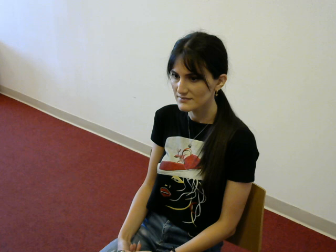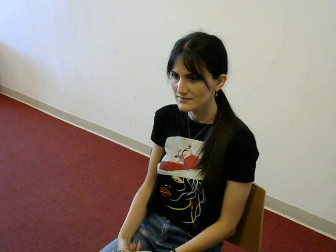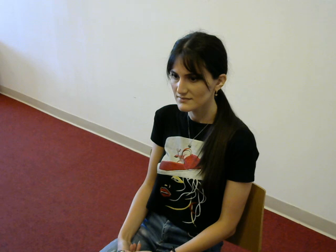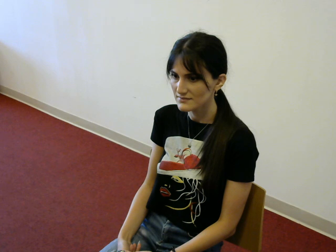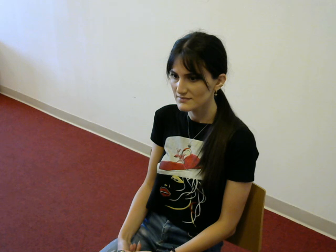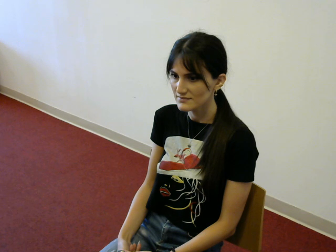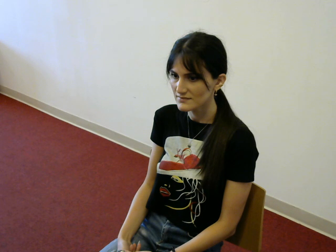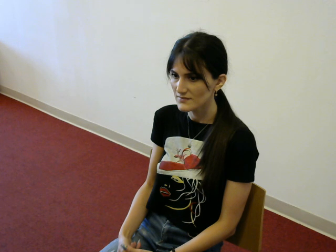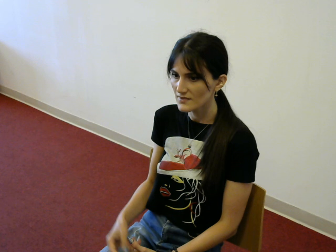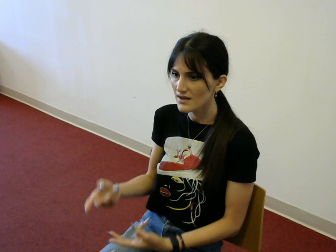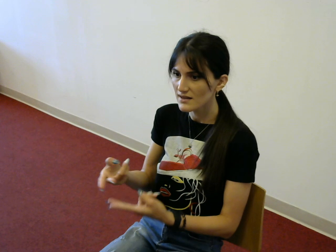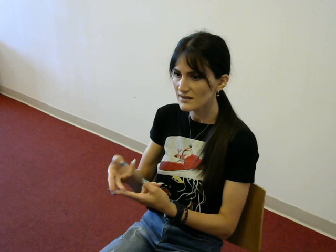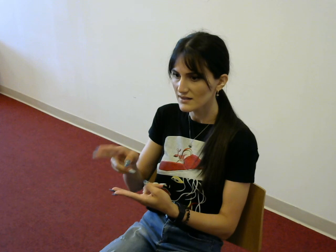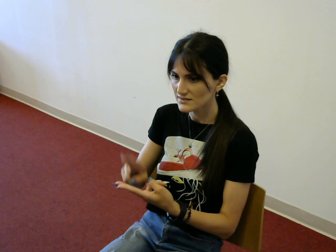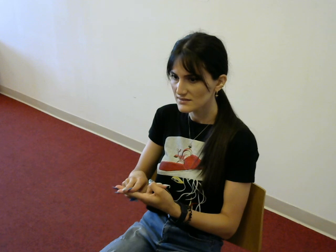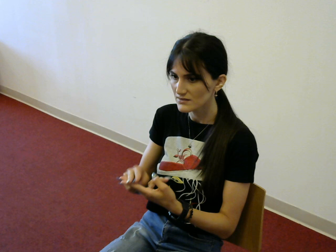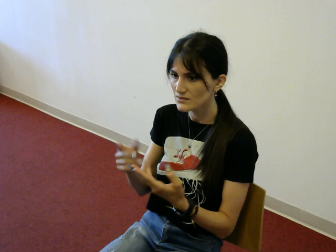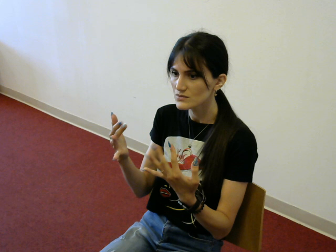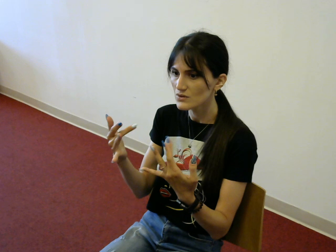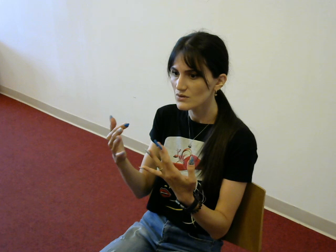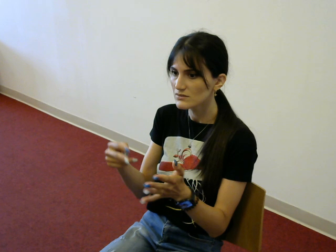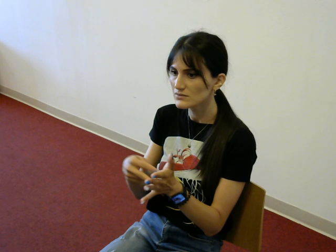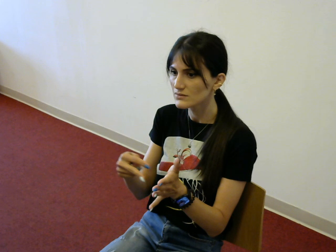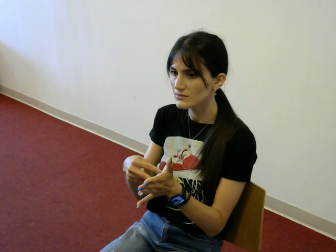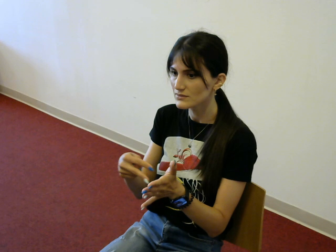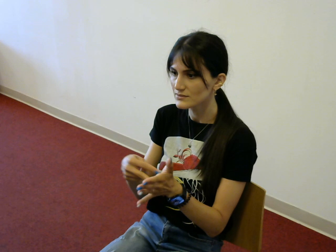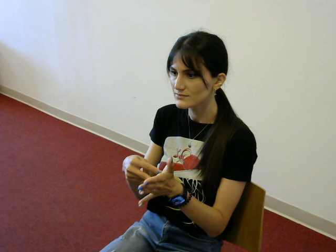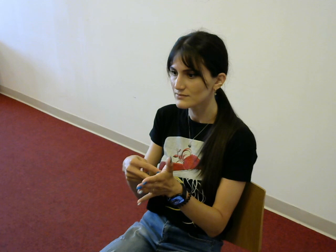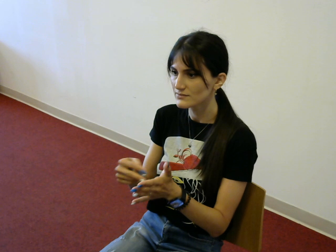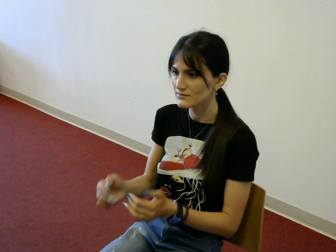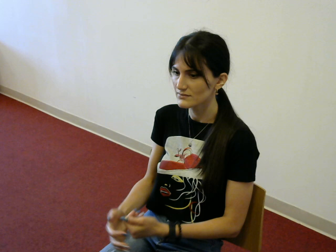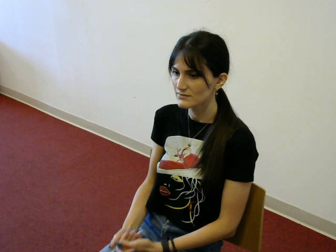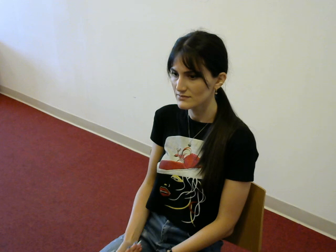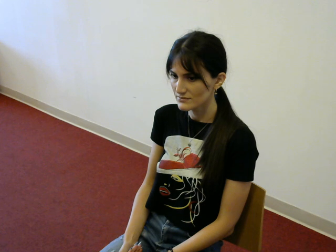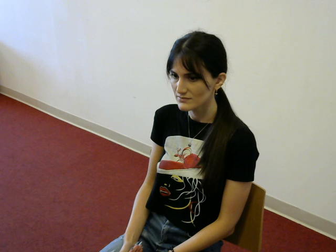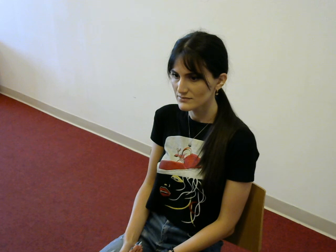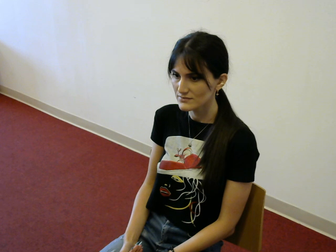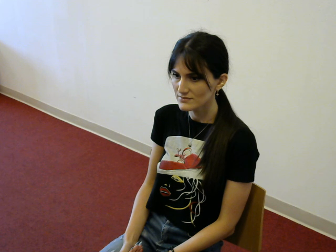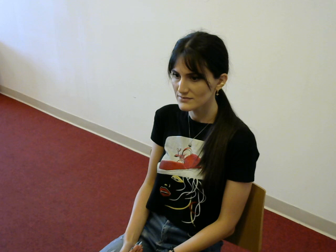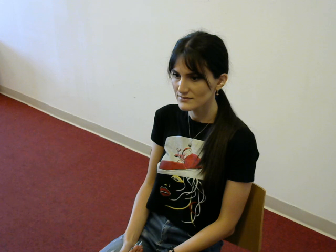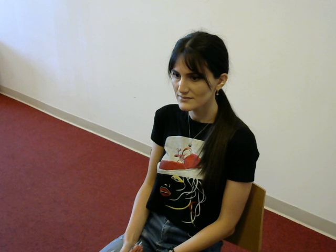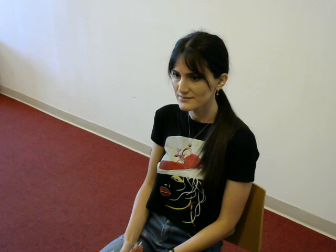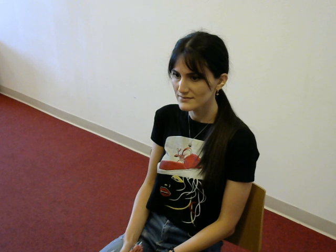Bu neçəyədir?